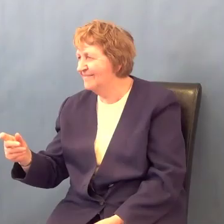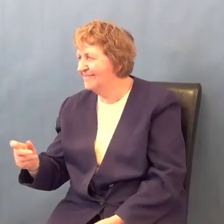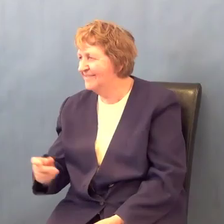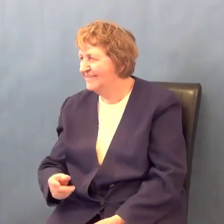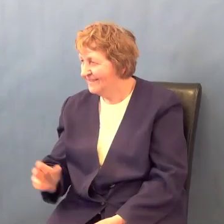Ty.